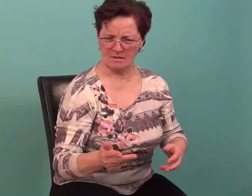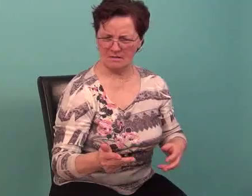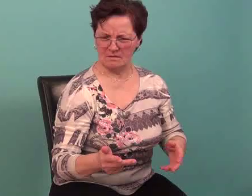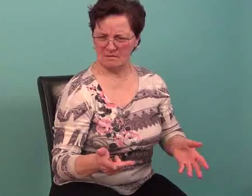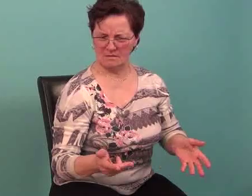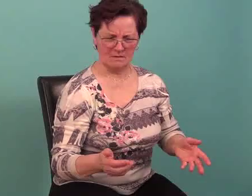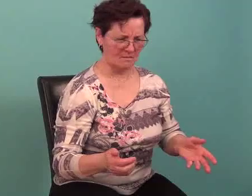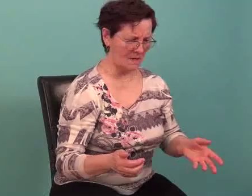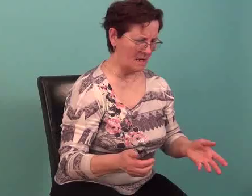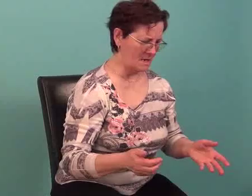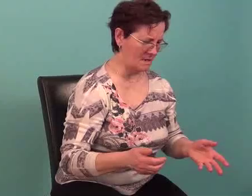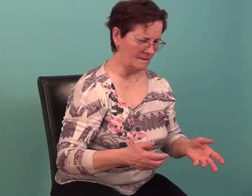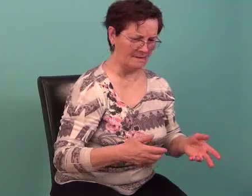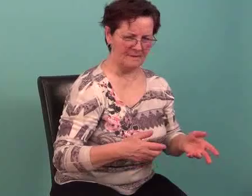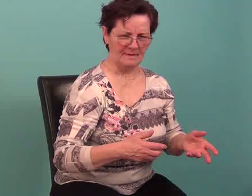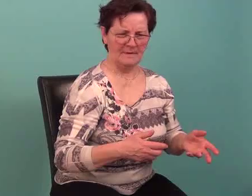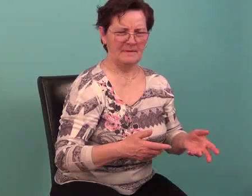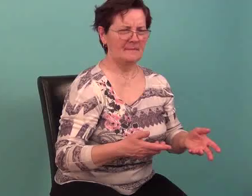Załamał ręce.